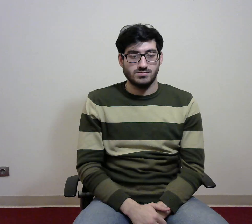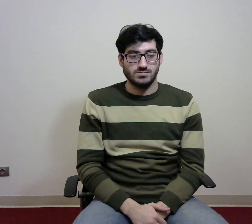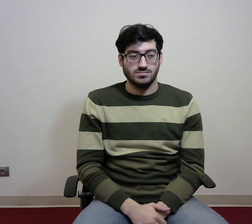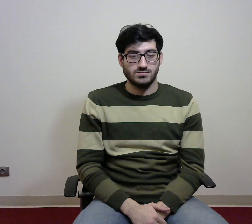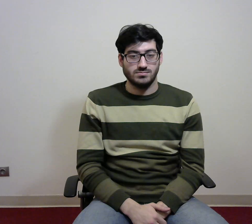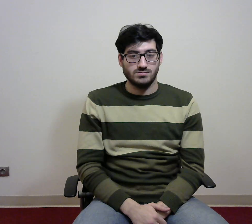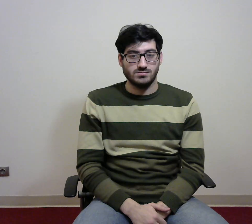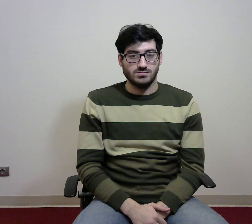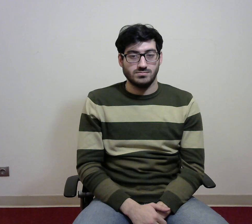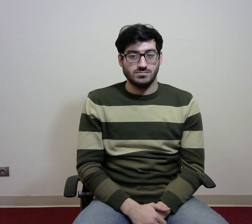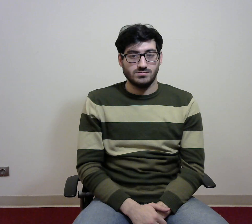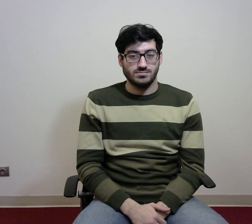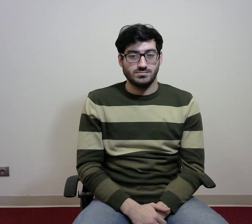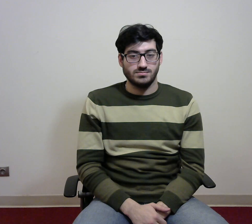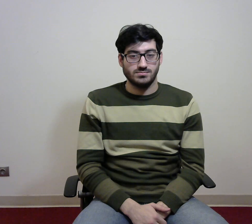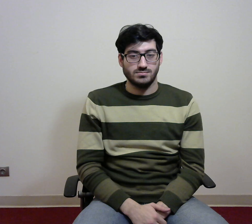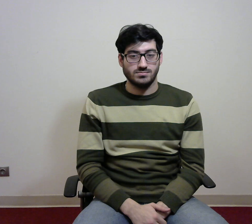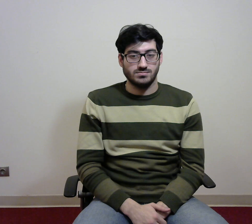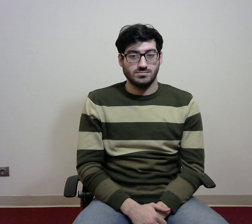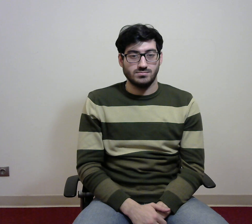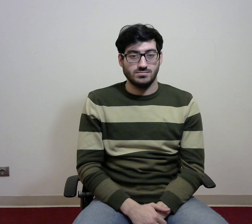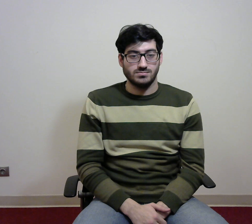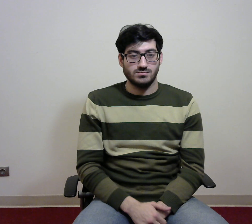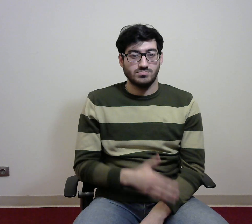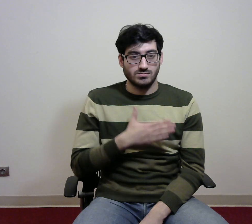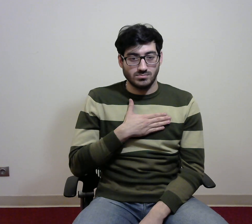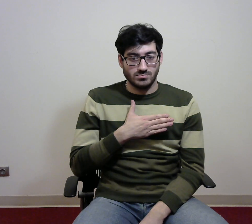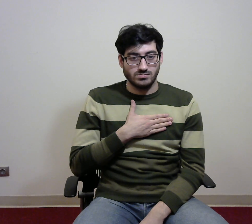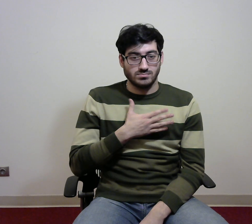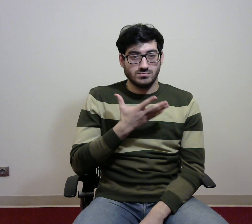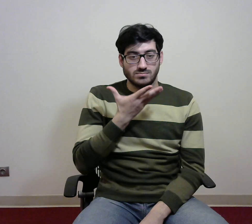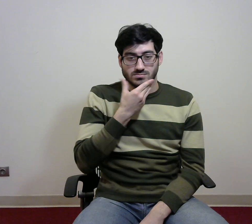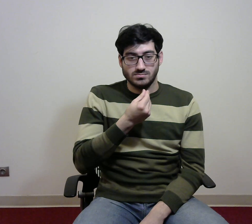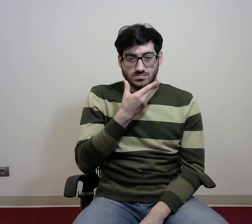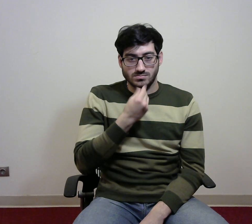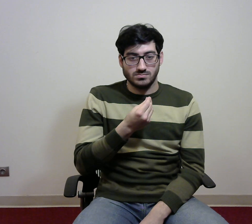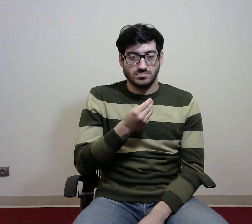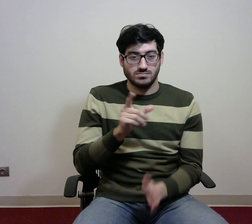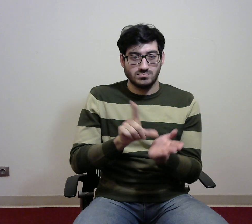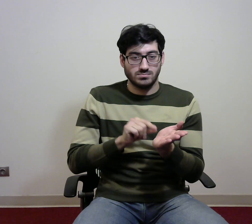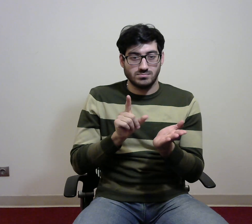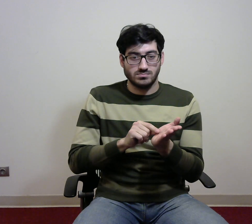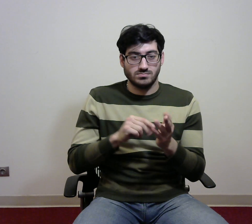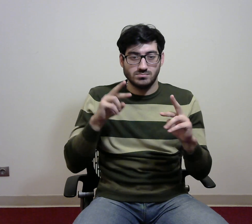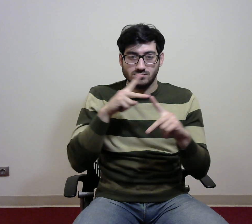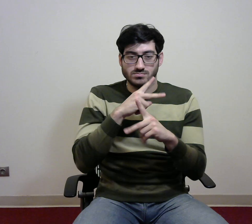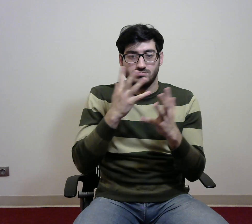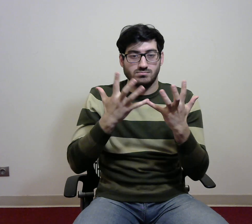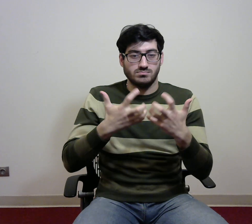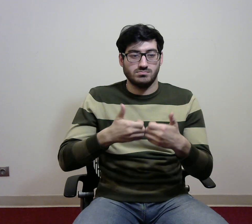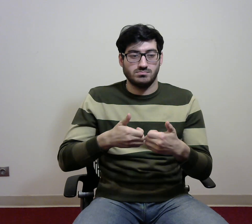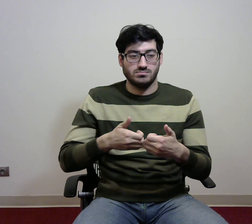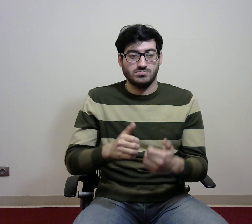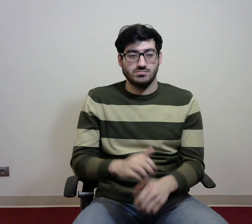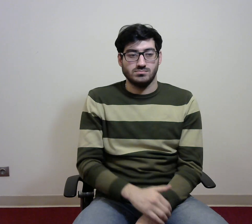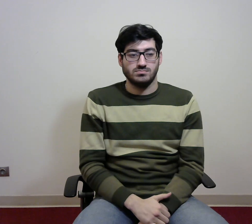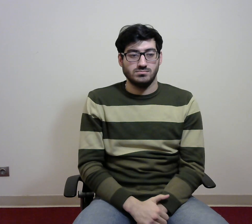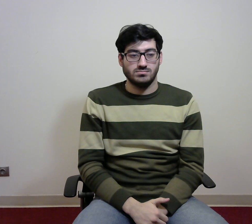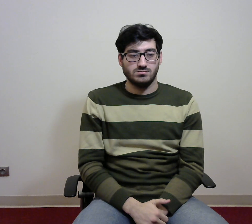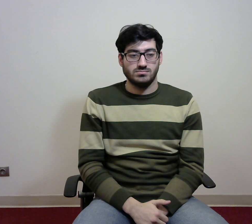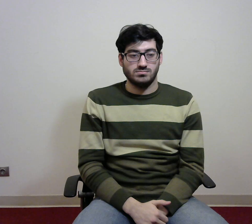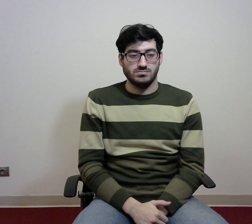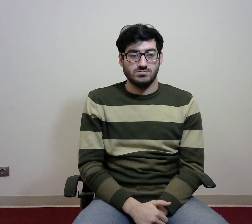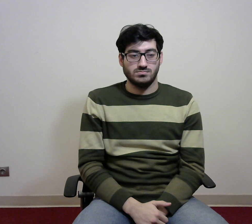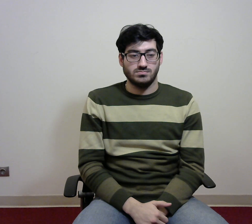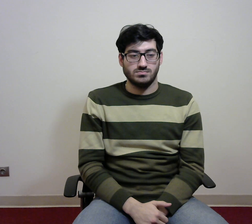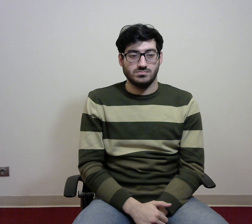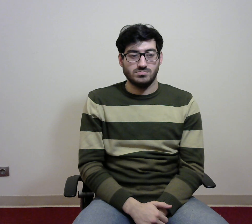Mənim babamın pensiyasını səhv hesablayıblar